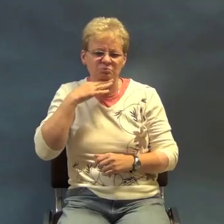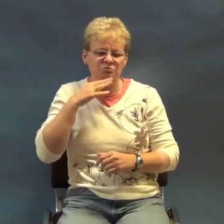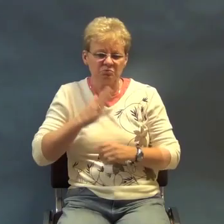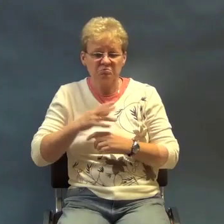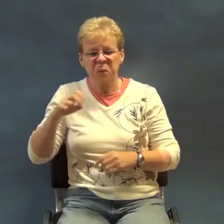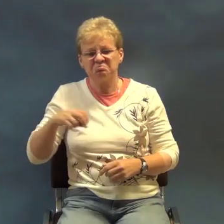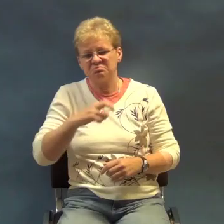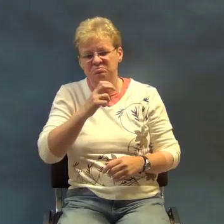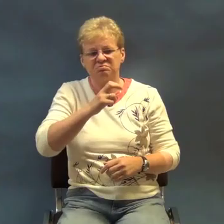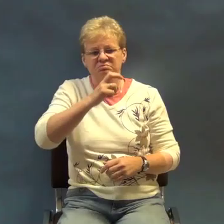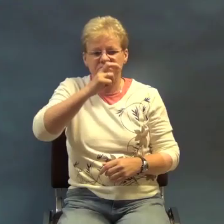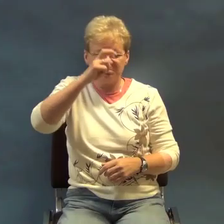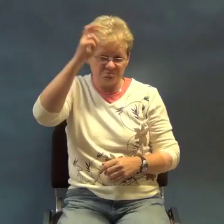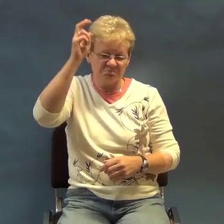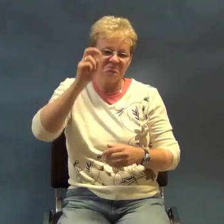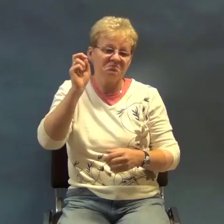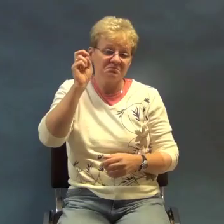Idzie, jedzie windą na górę.